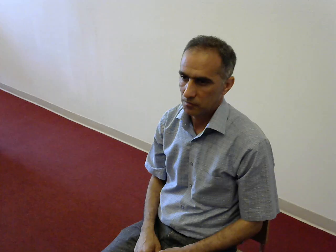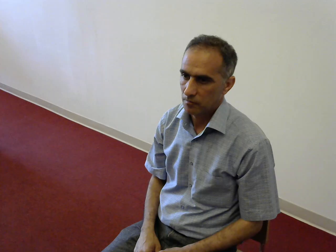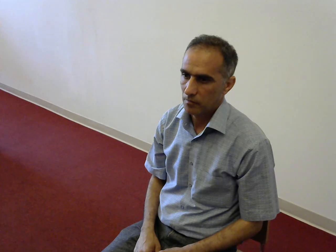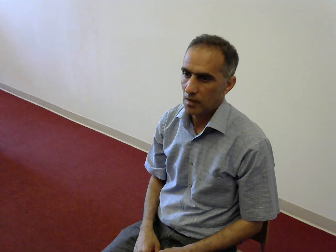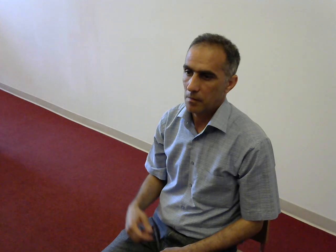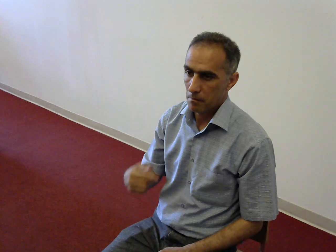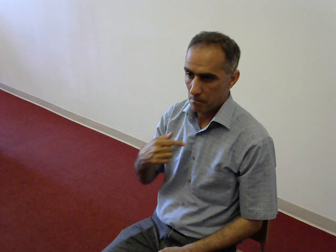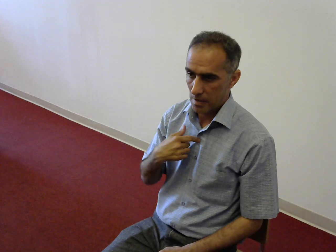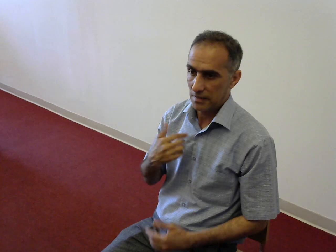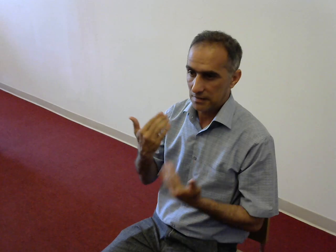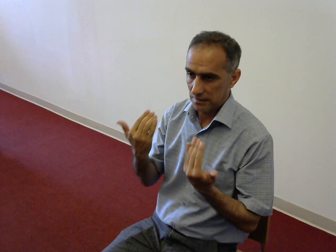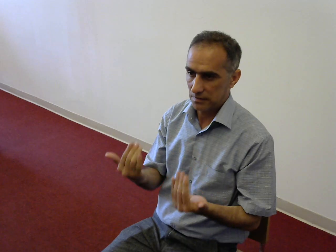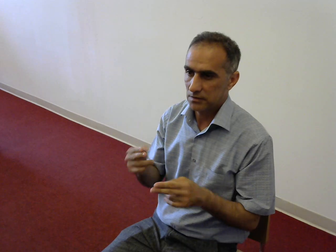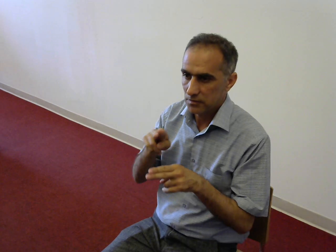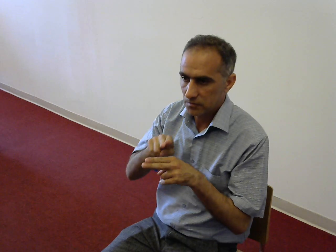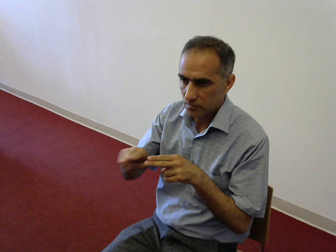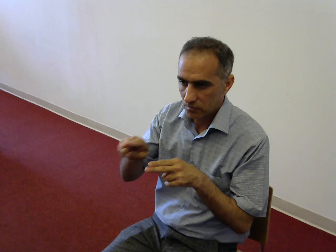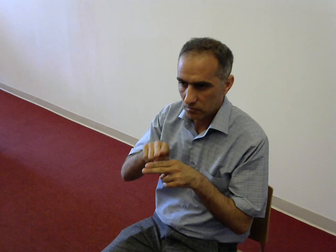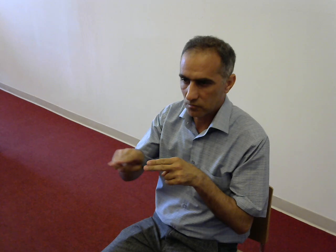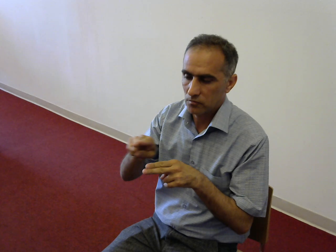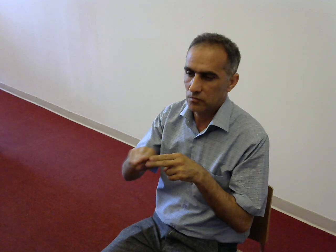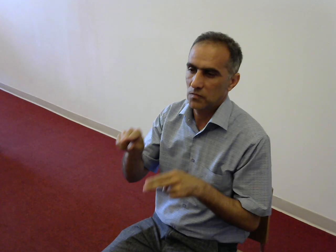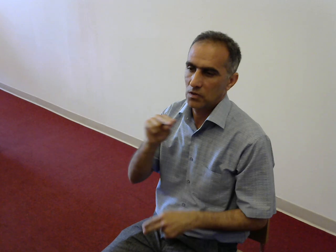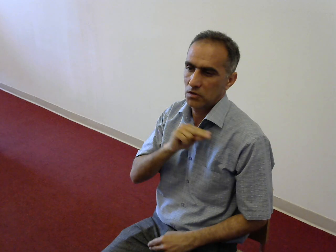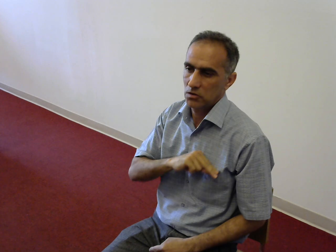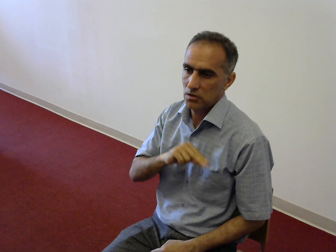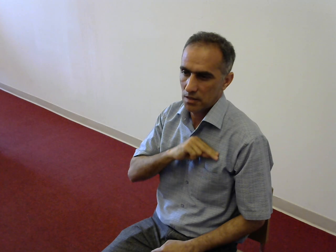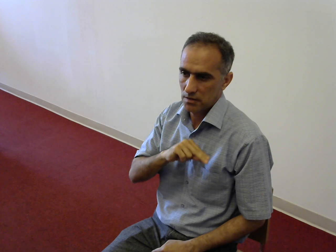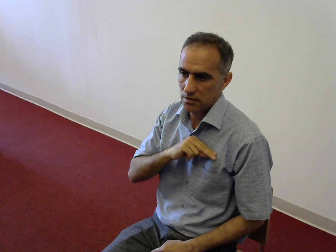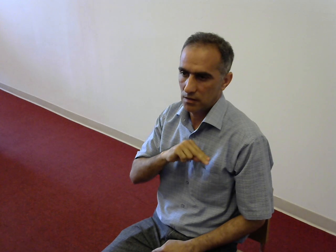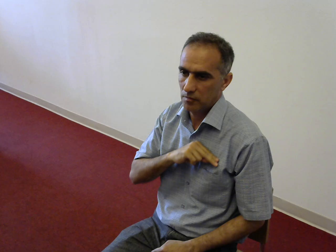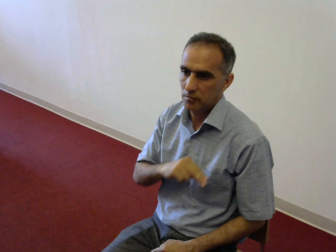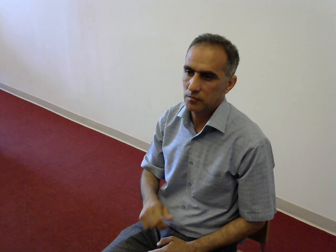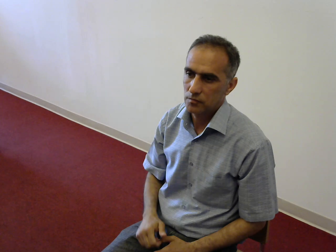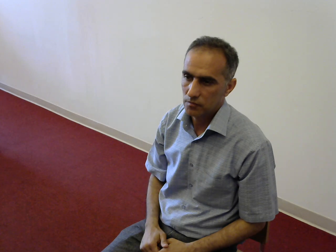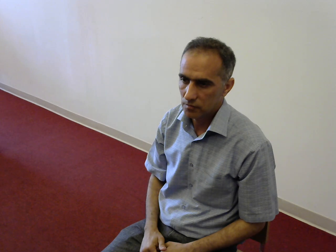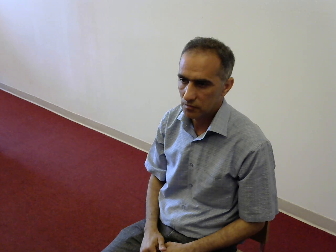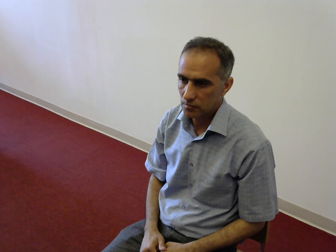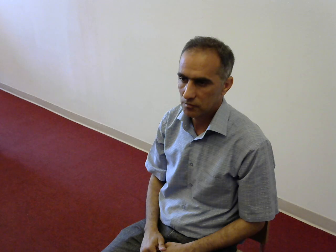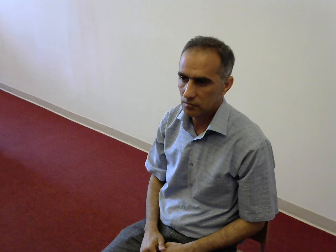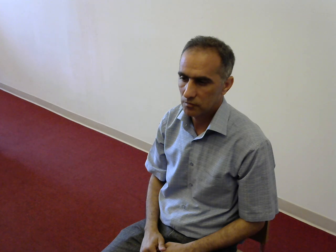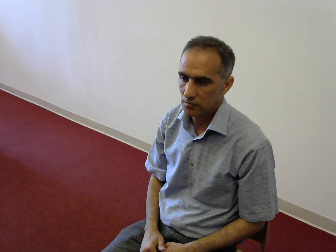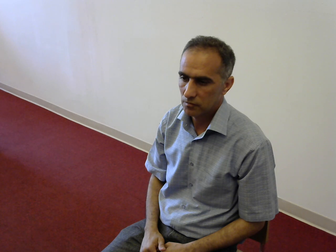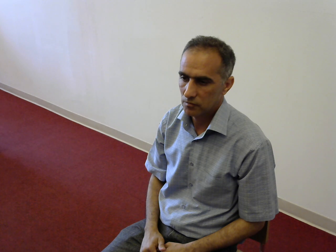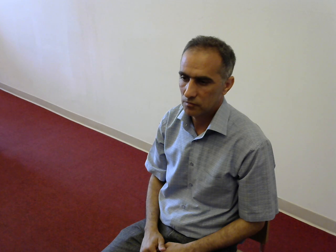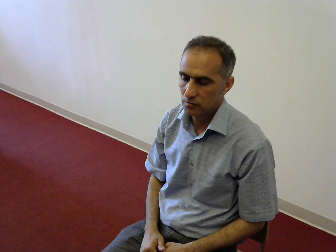Mən indi zərgər işləyirəm